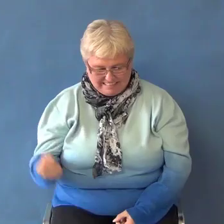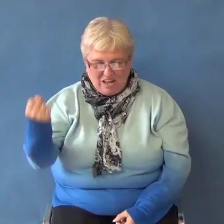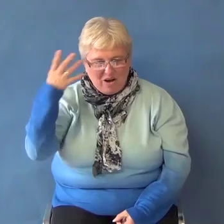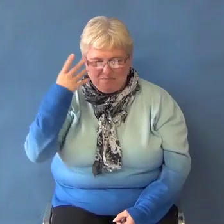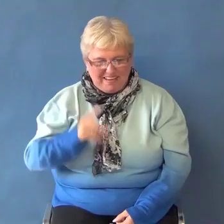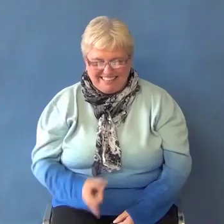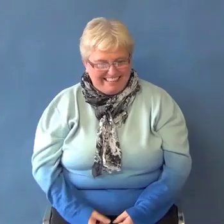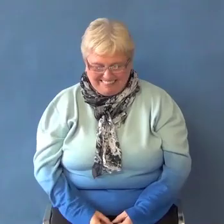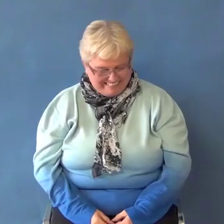Nie wolno się opalać.